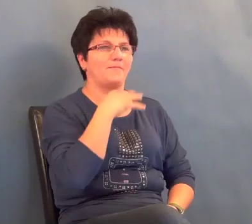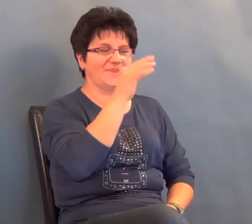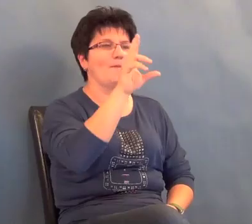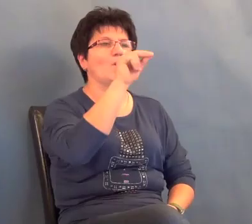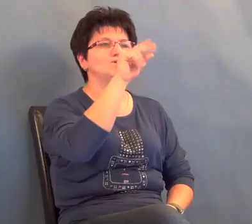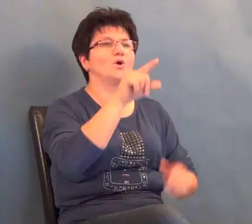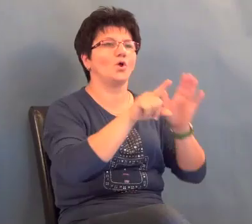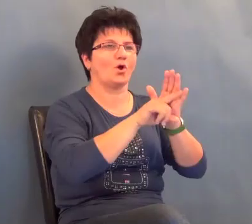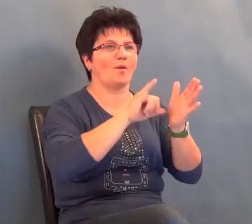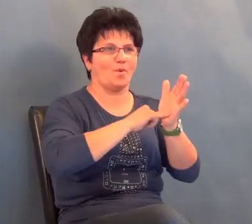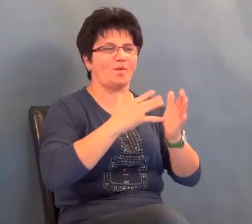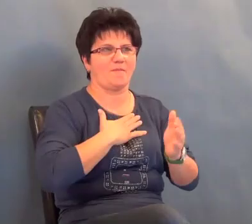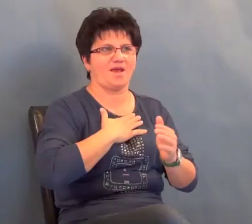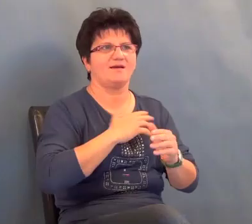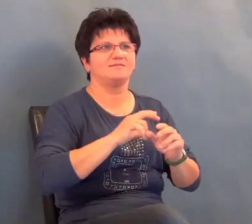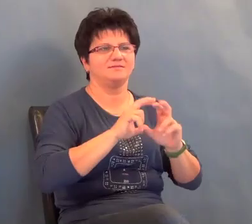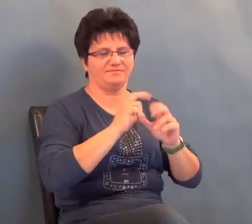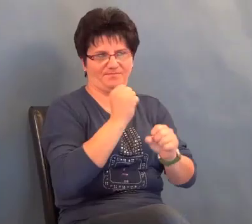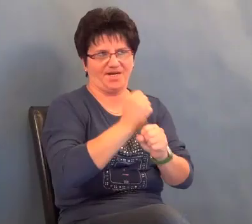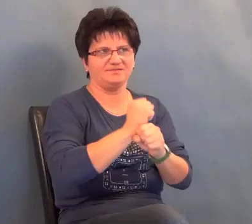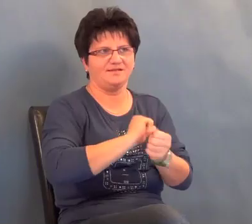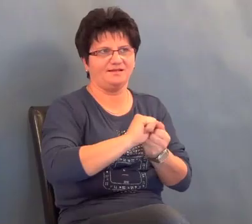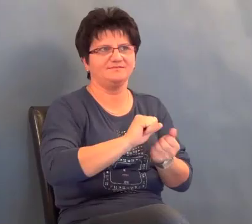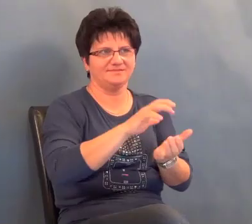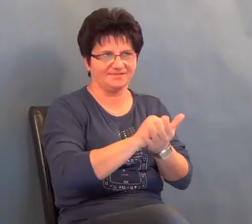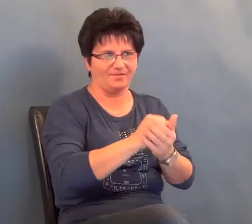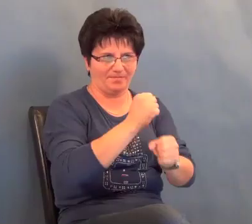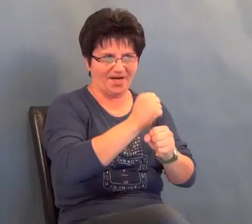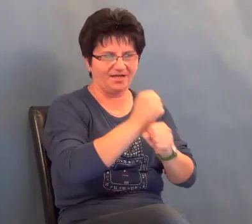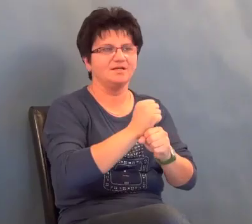Od poniedziałku do piątku, mam czas, nie, jestem zajęta pracą.